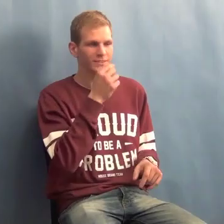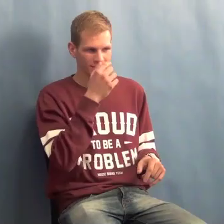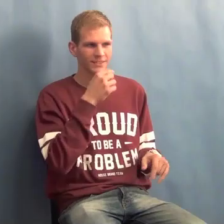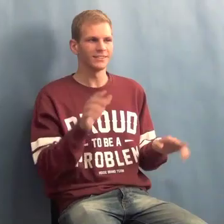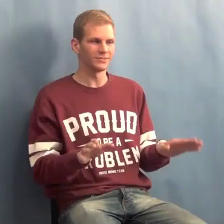Usiadł.